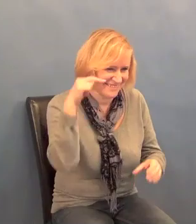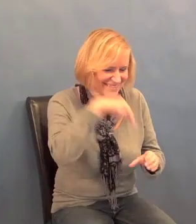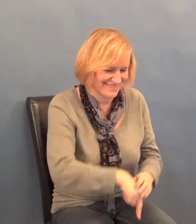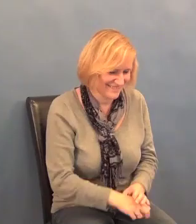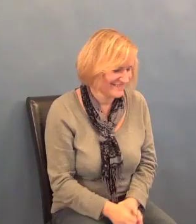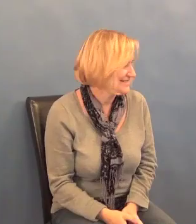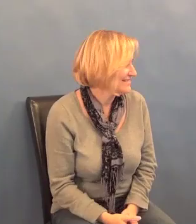Tak, do środka.